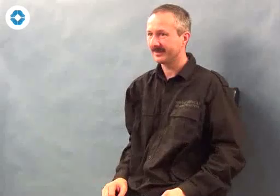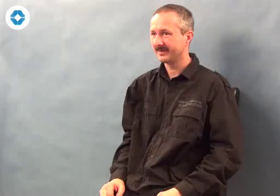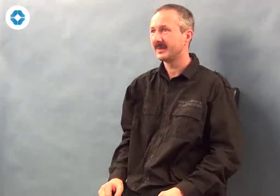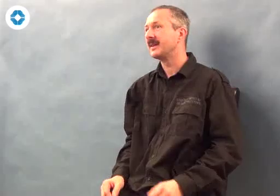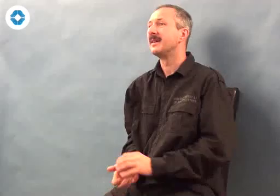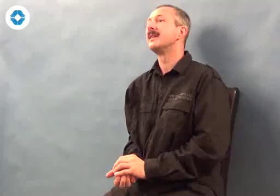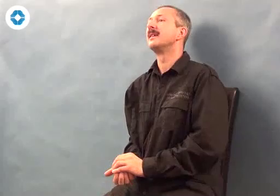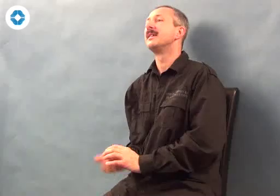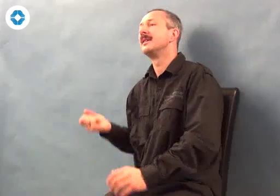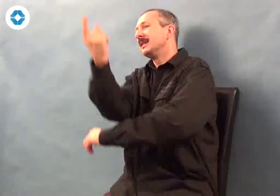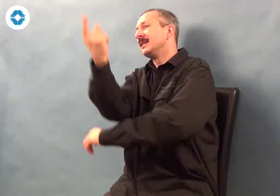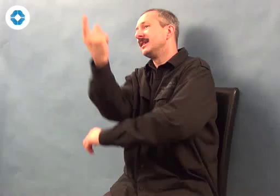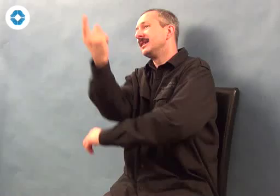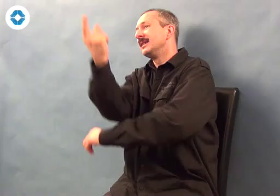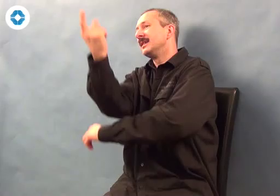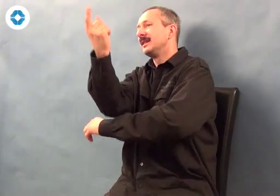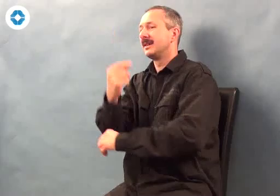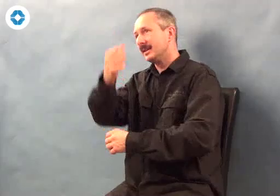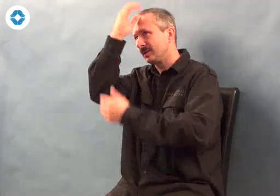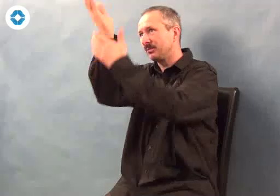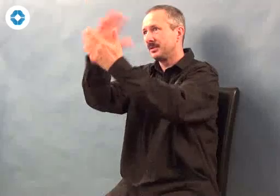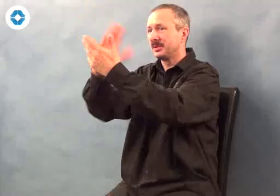Rzucił kamieniem, a szyba pękła.